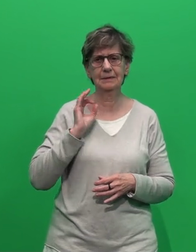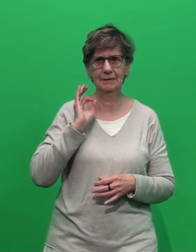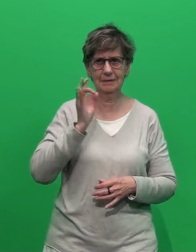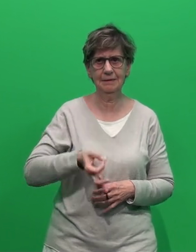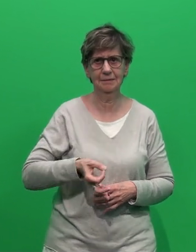Sí.